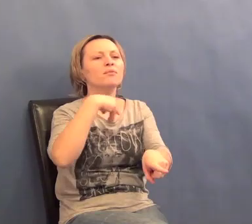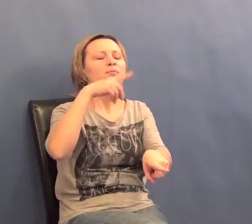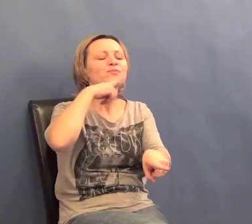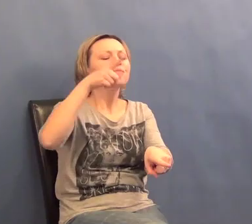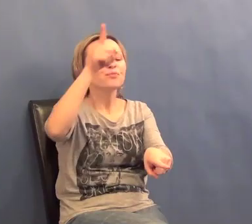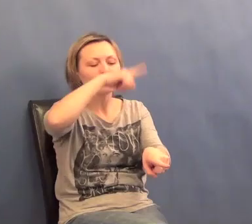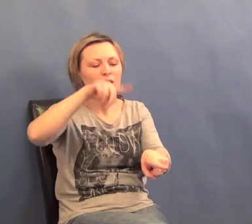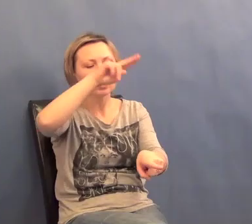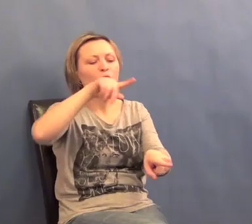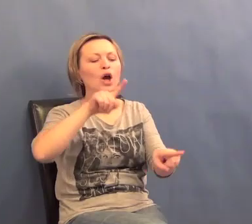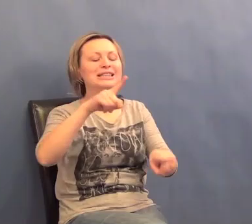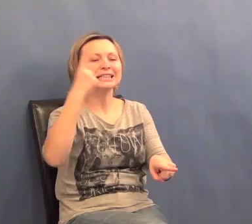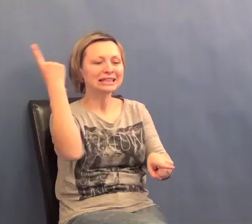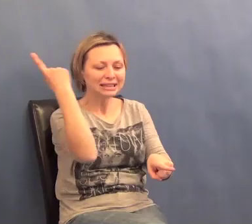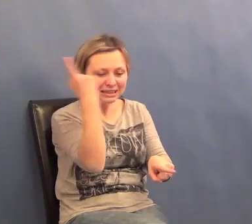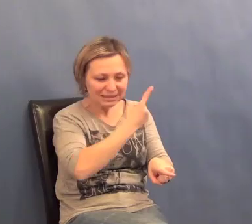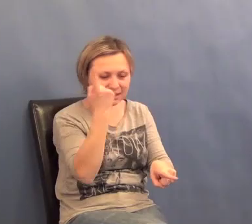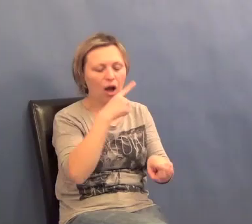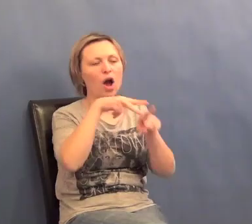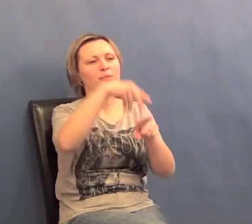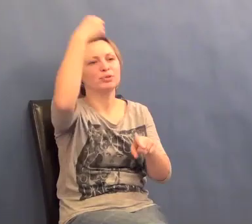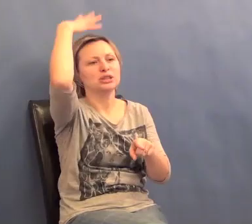Ten okrągły znak oznacza zakaz brania prysznica przez konie.